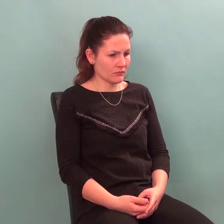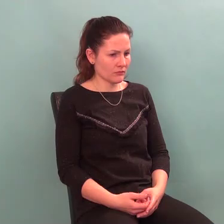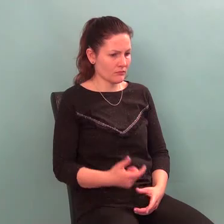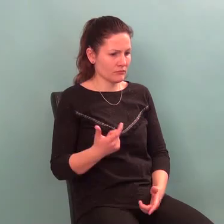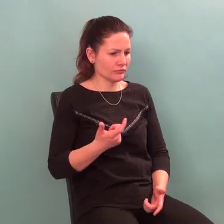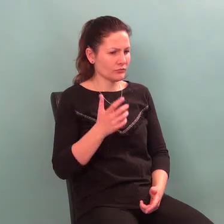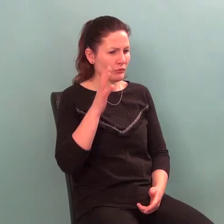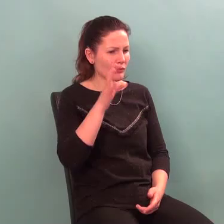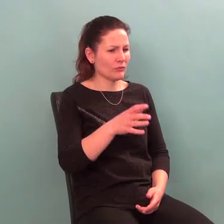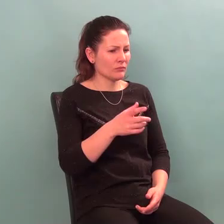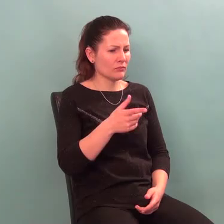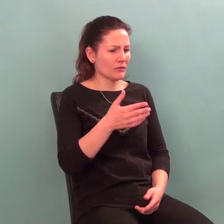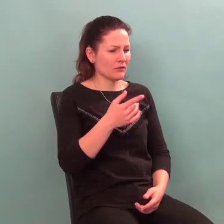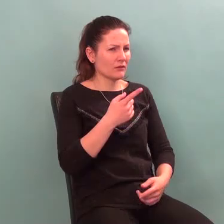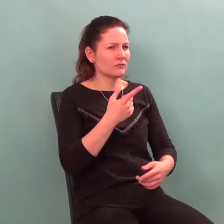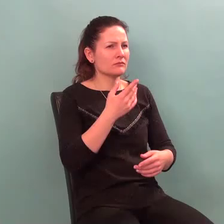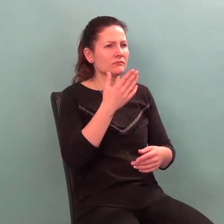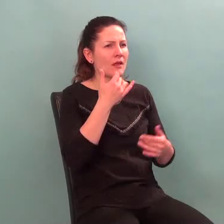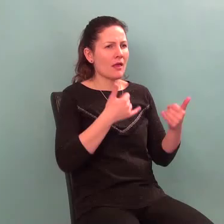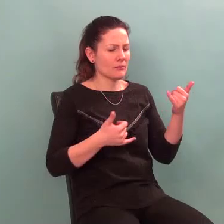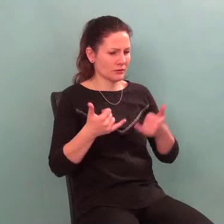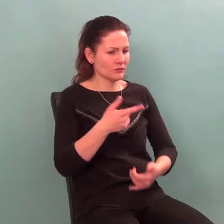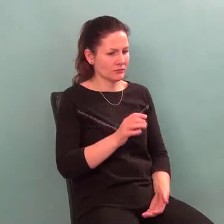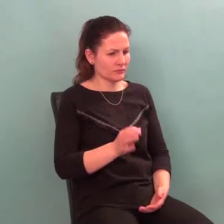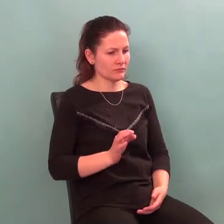Niebezpieczeństwo, to dla chemików jest.